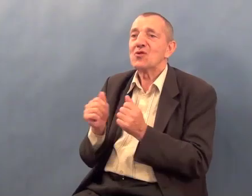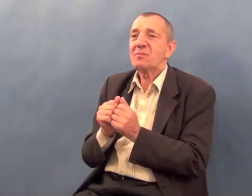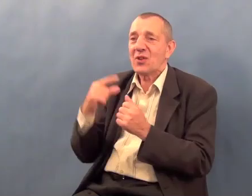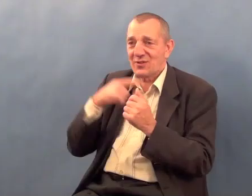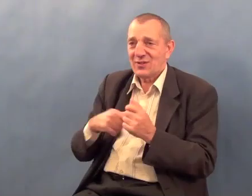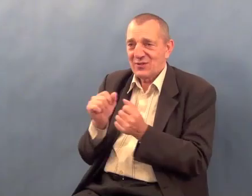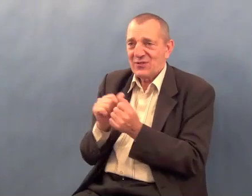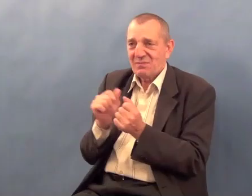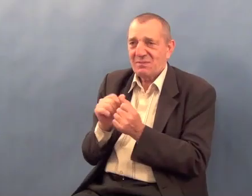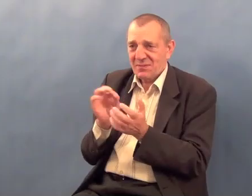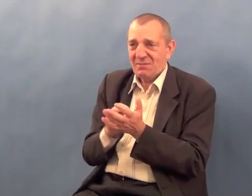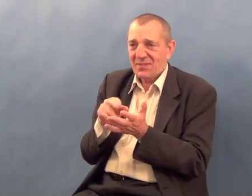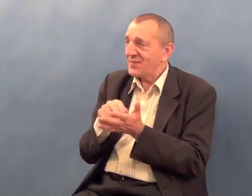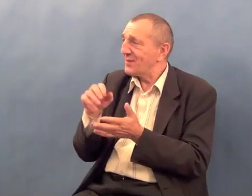Zimno mu, zimno, na pewno.